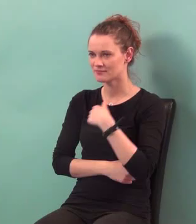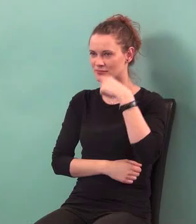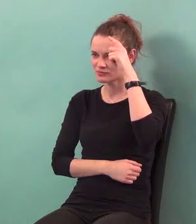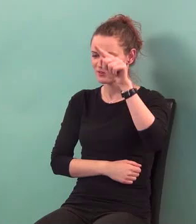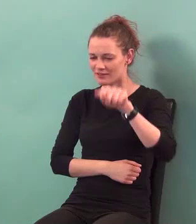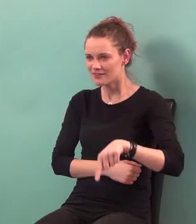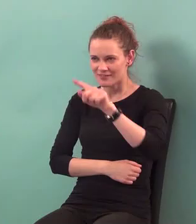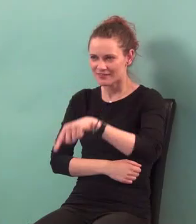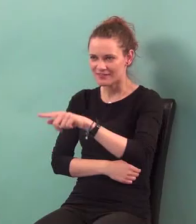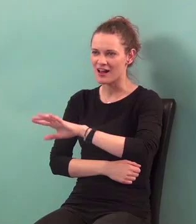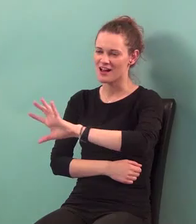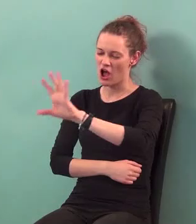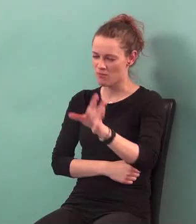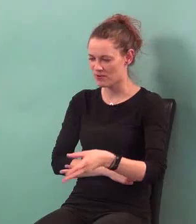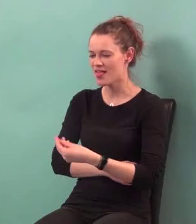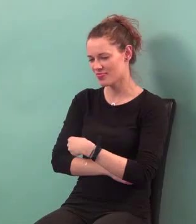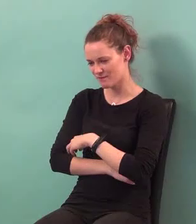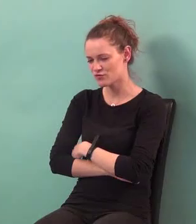Ja myślałam, że to jest dopasowane z drugim obrazkiem pod spodem, a tu chodzi ogólnie.